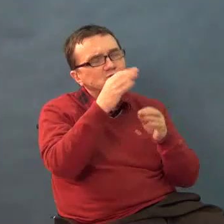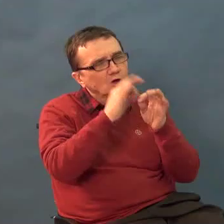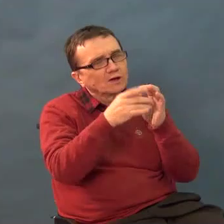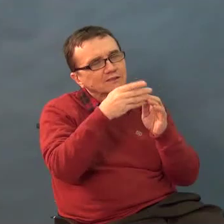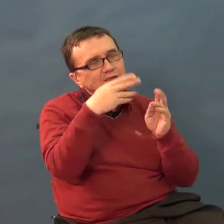Dokładnie.